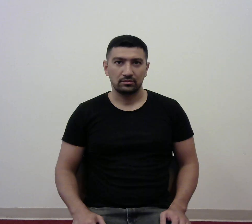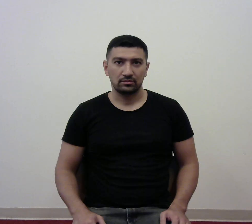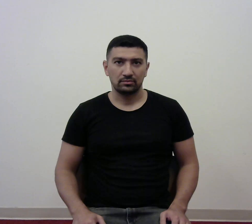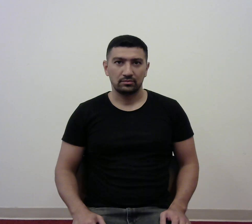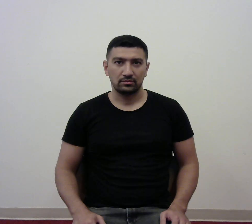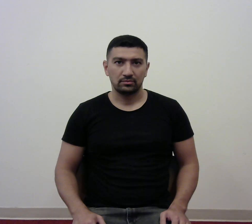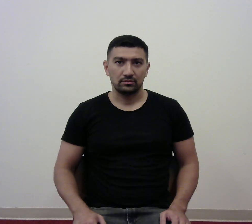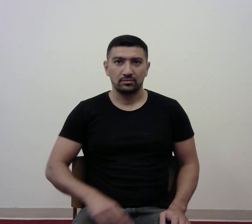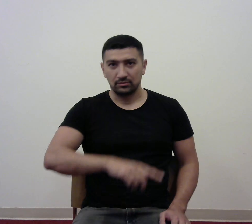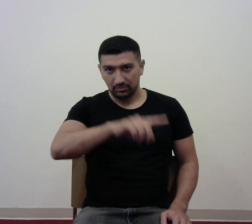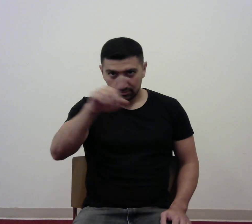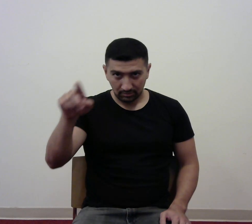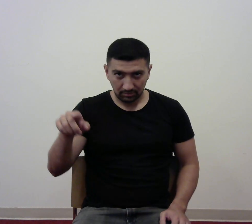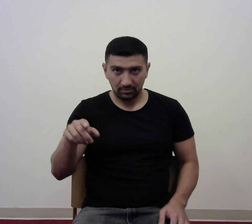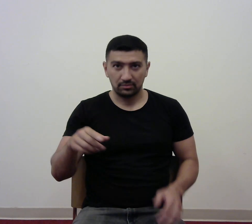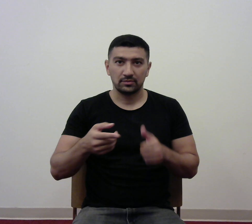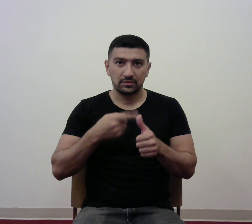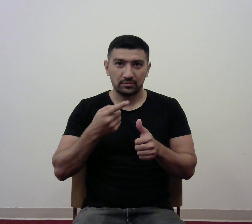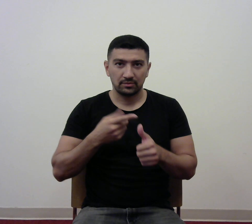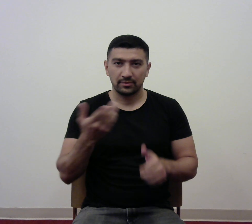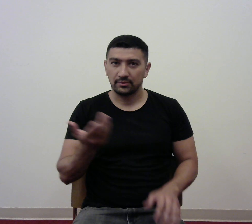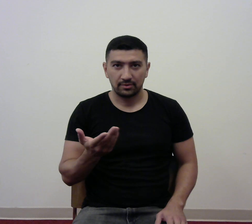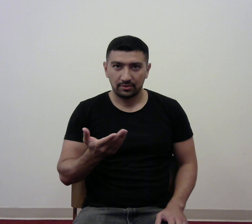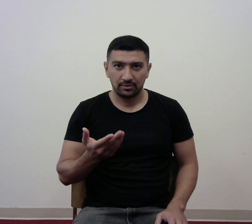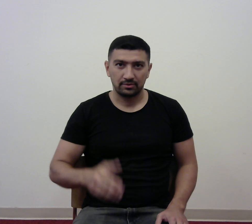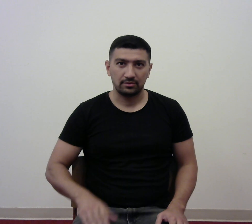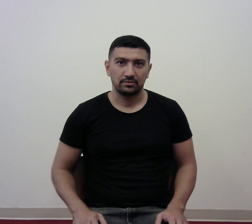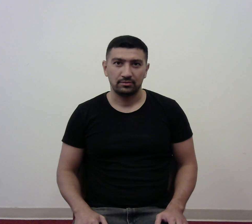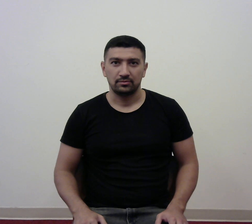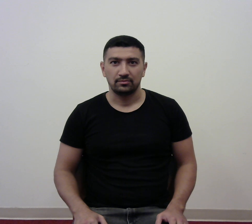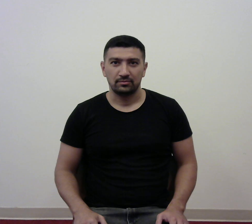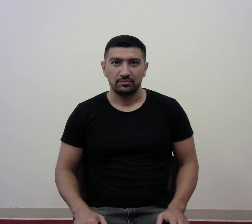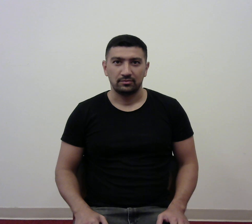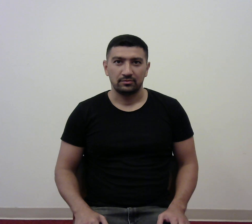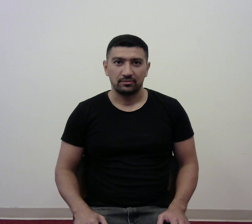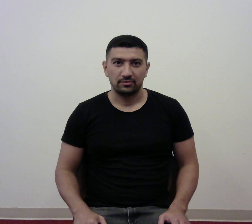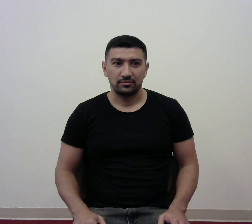Sizin adınız nədir?